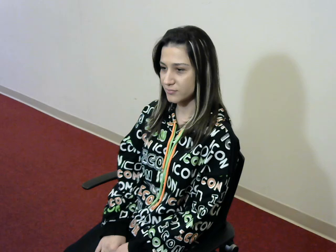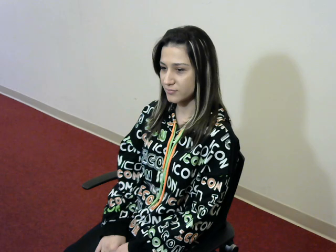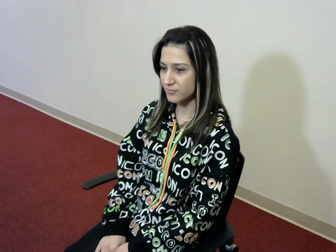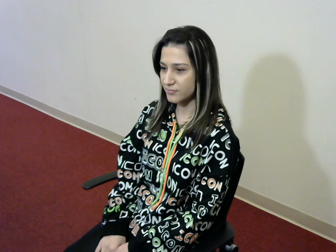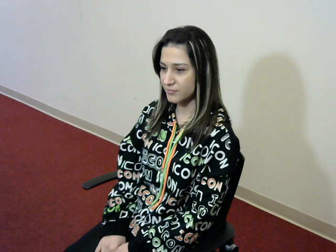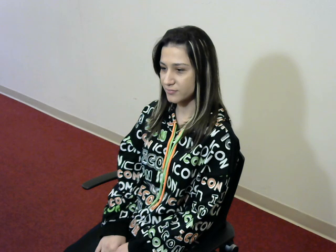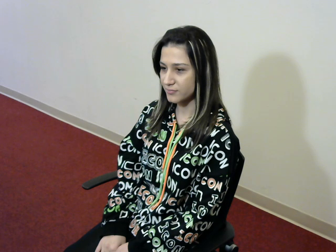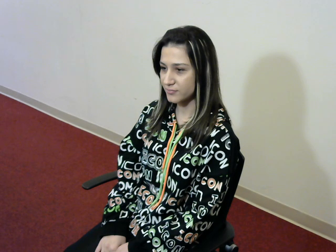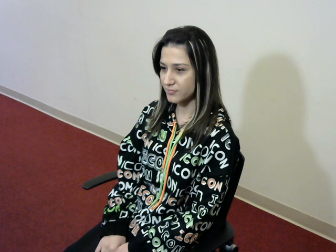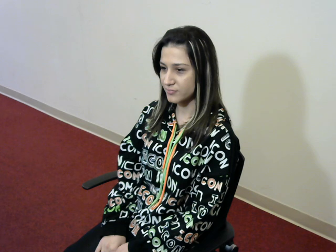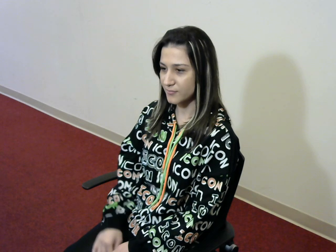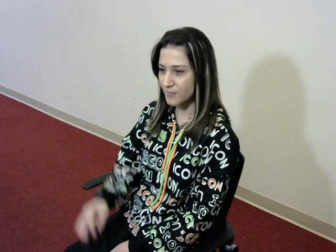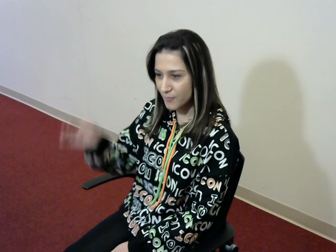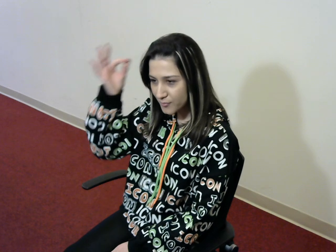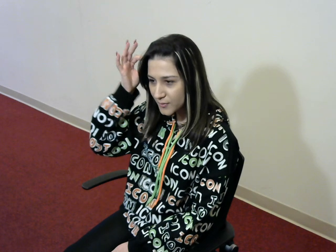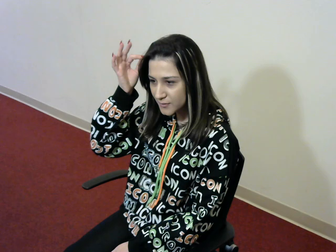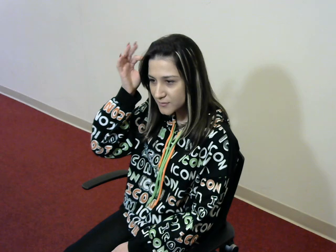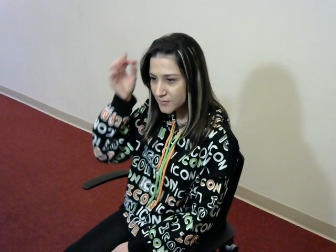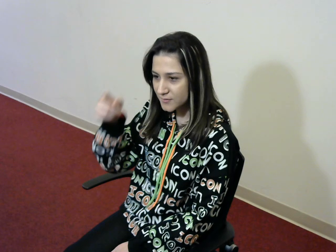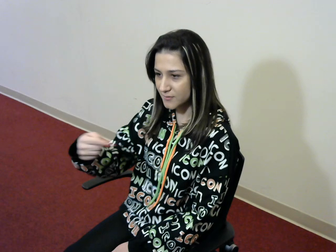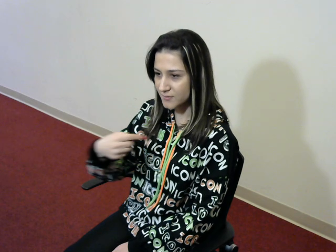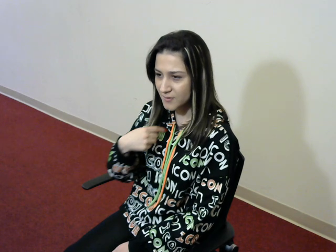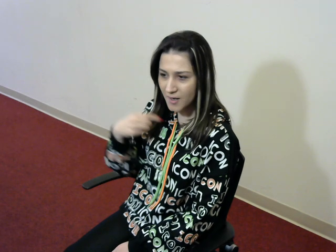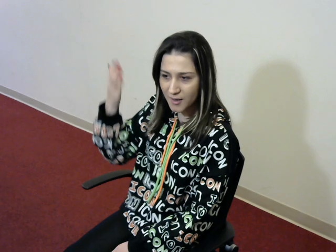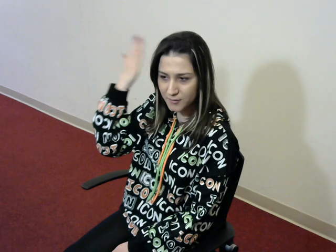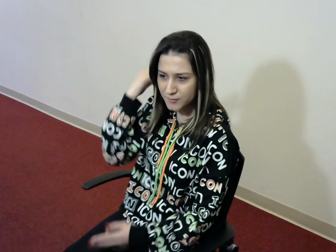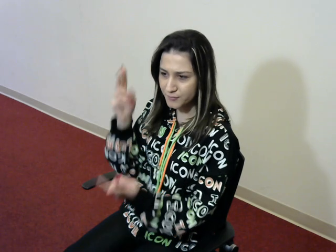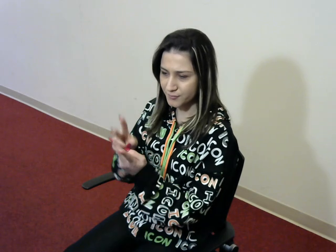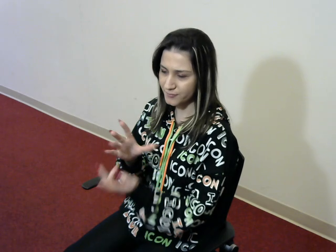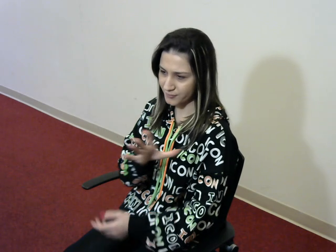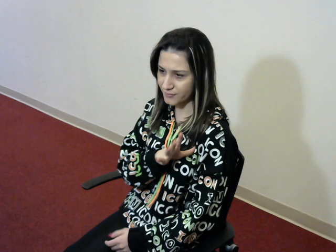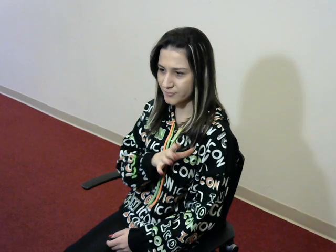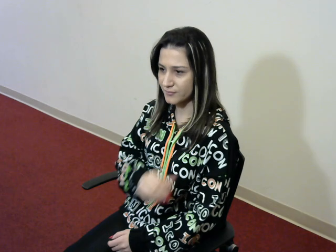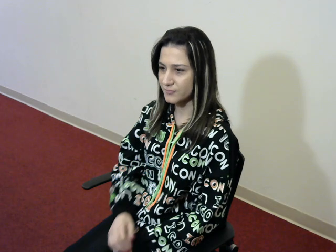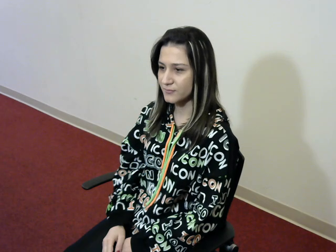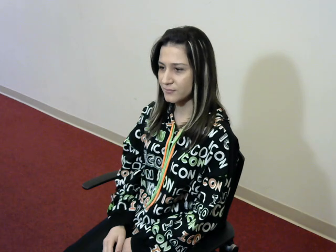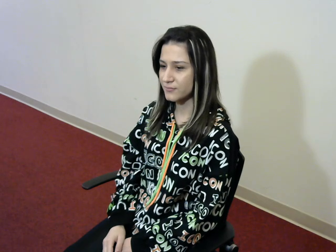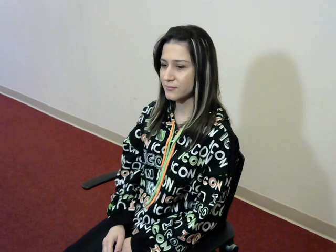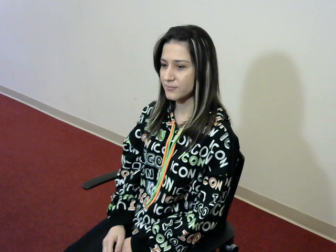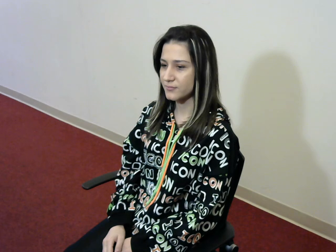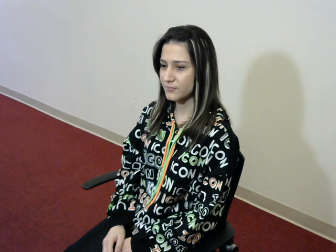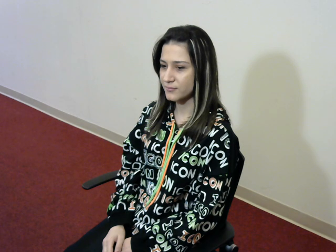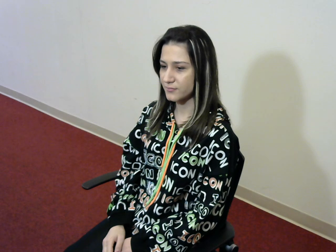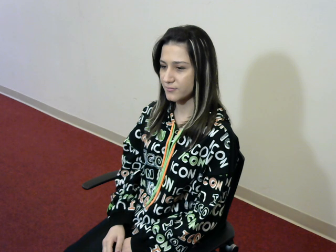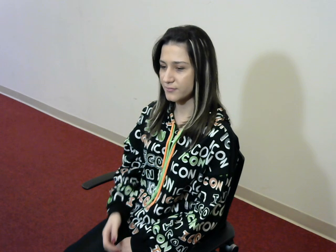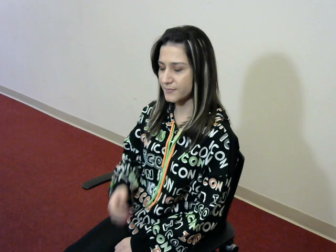Xatırladım, səni mən əvvəl də görmüşəm